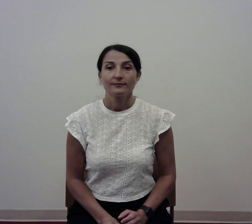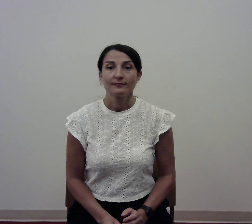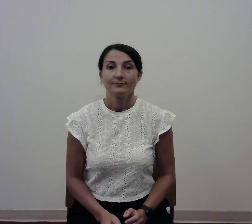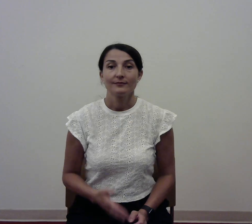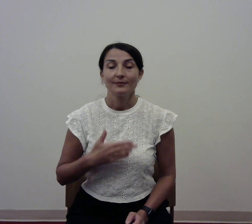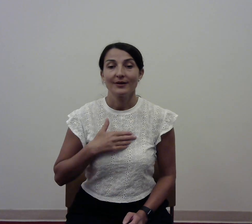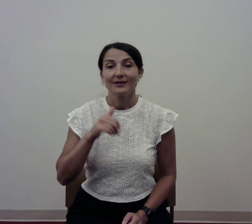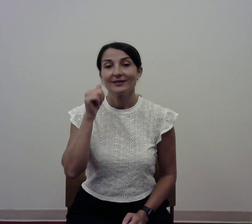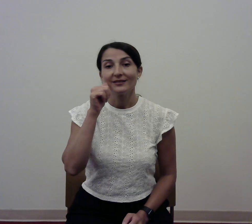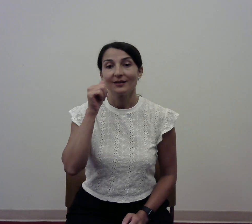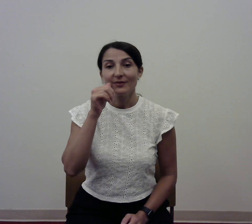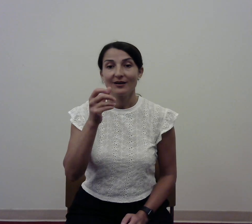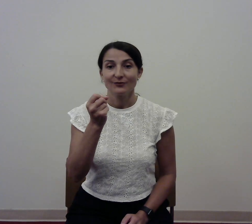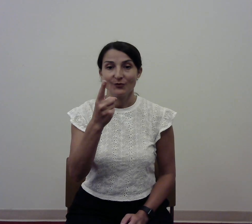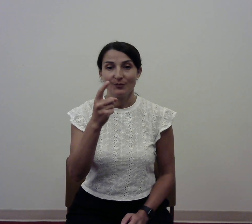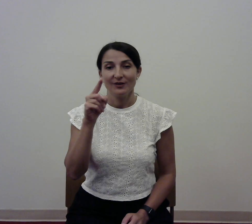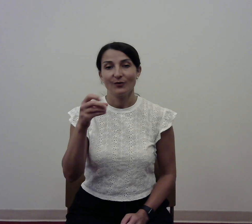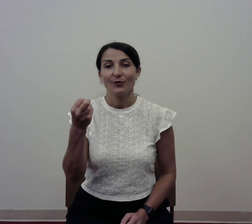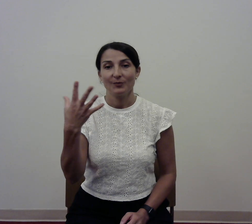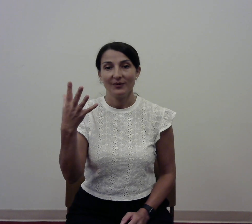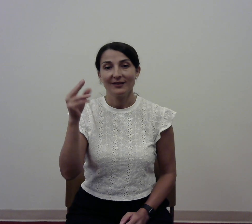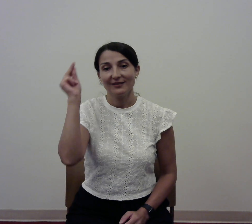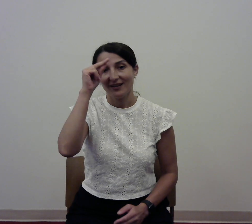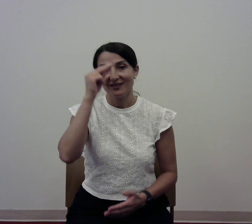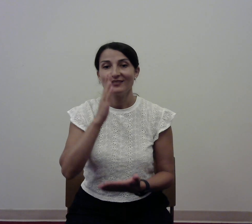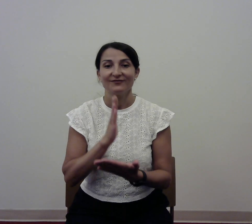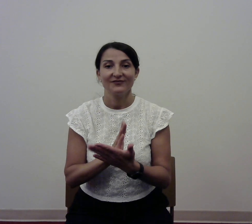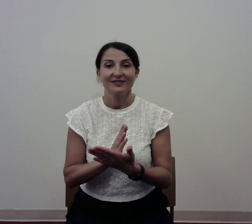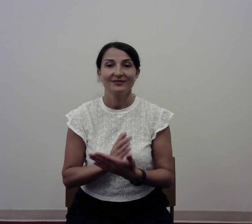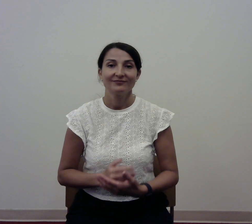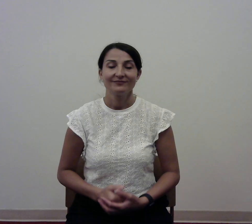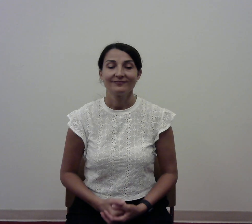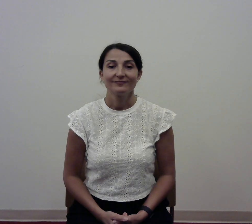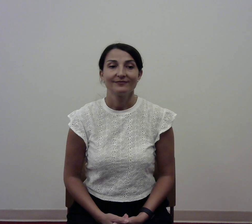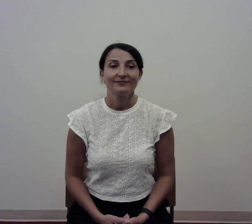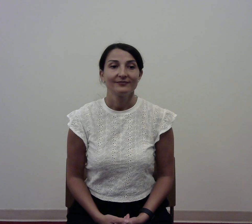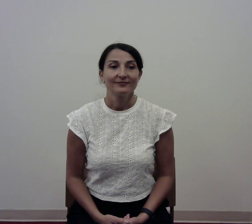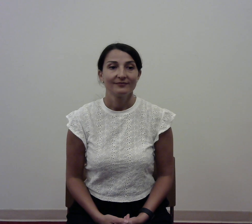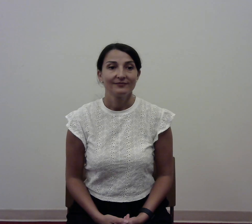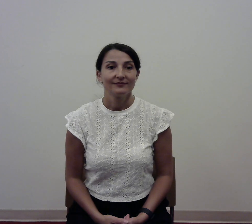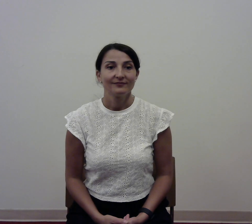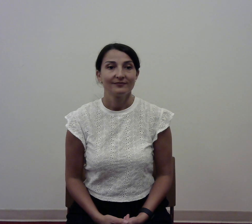Mənim sabah 11:15-də dərsim var